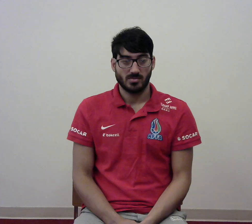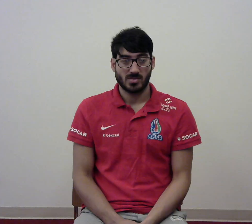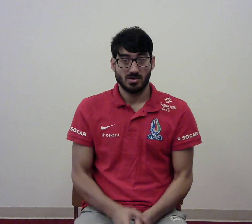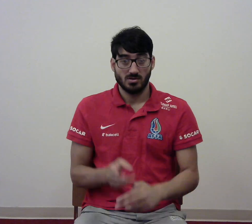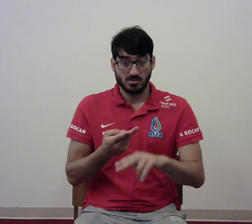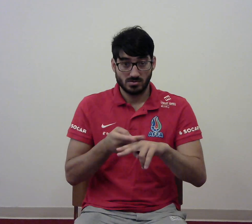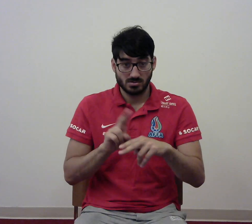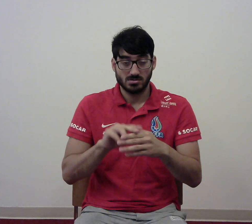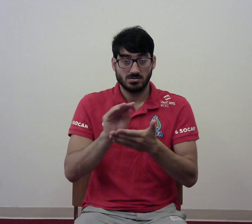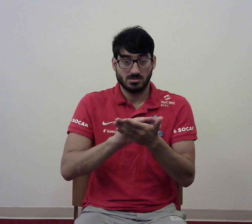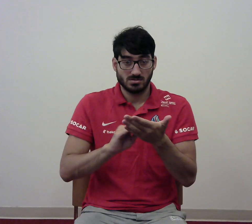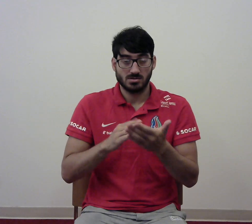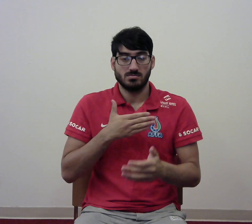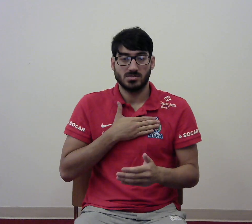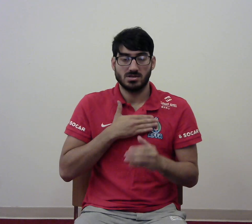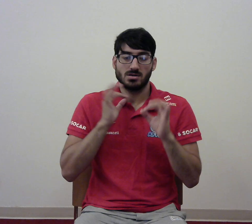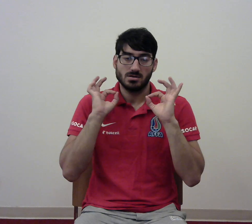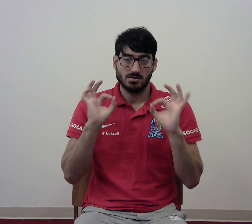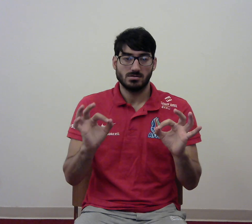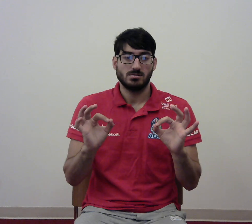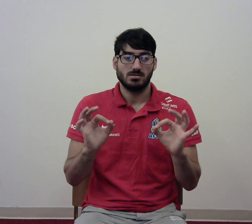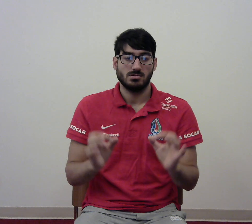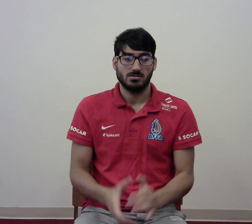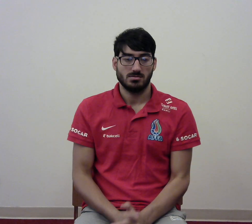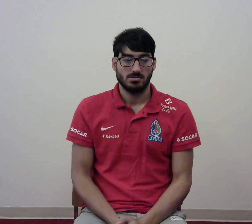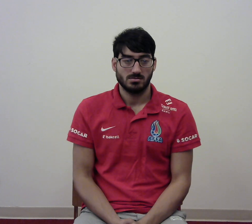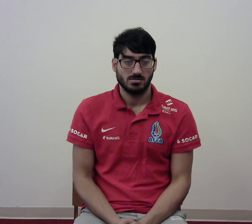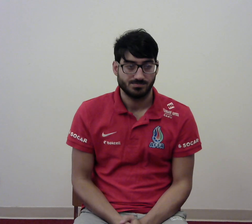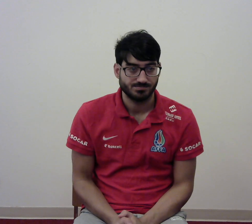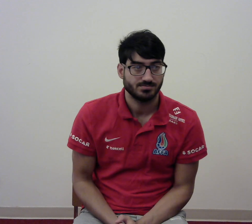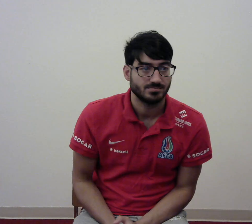Bu yazılar mənə aiddir